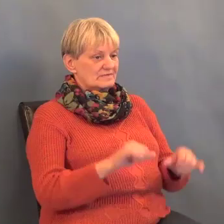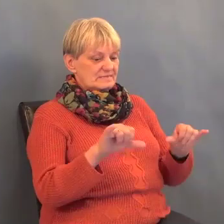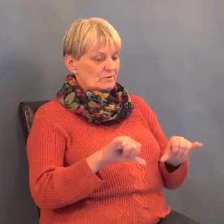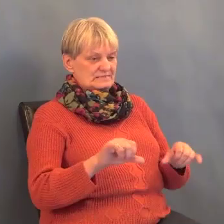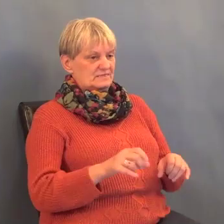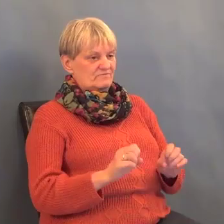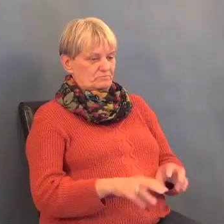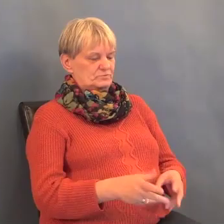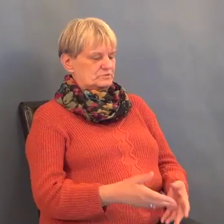Do restauracji nie wpuszczą.